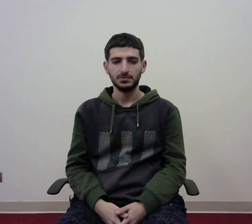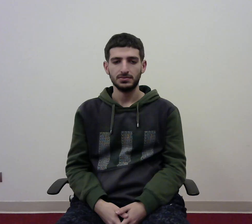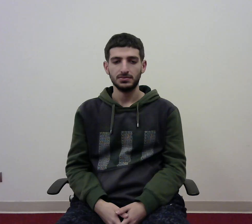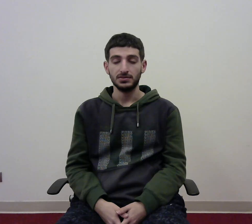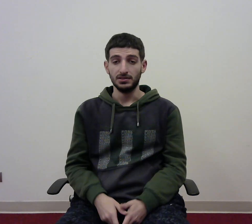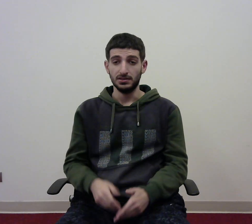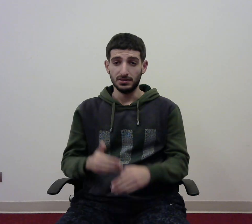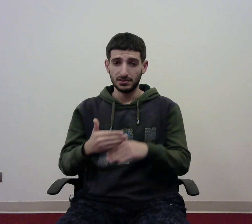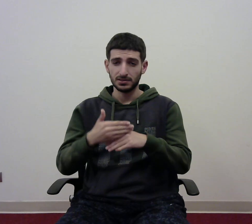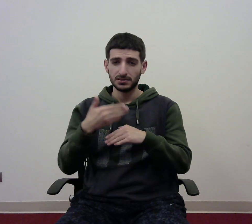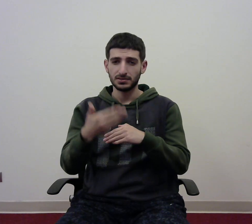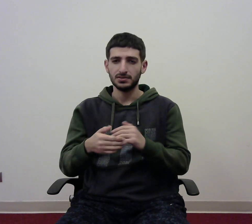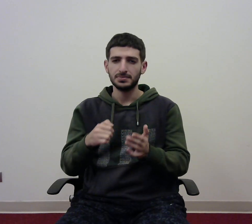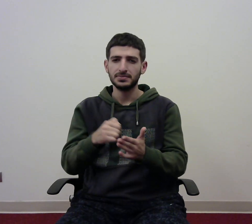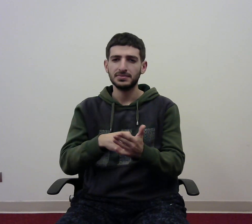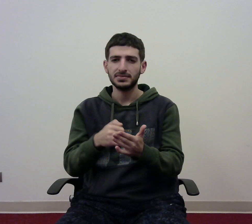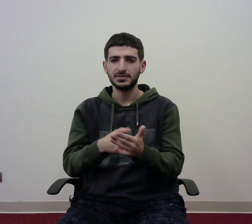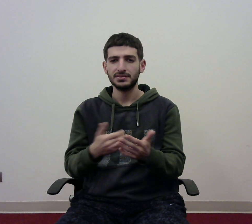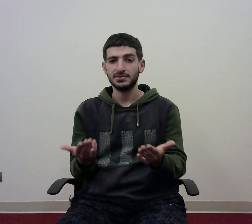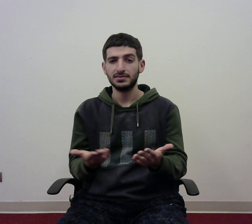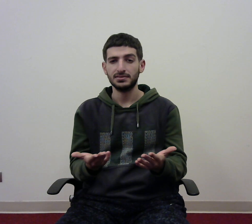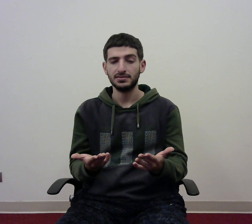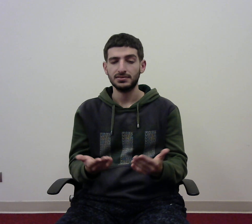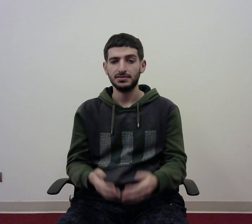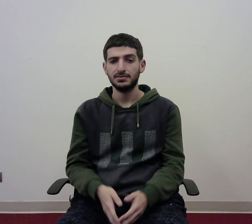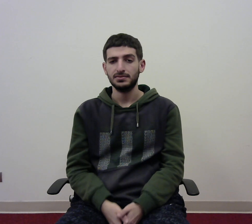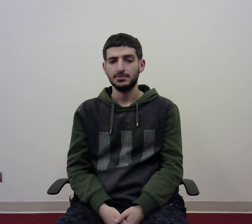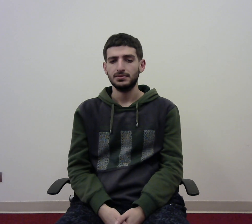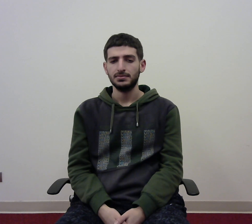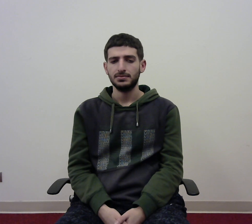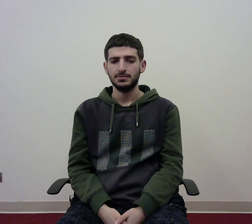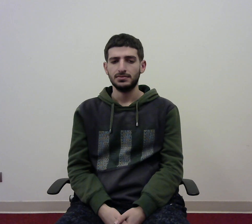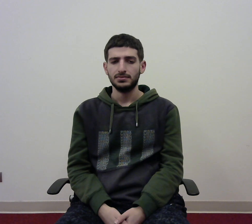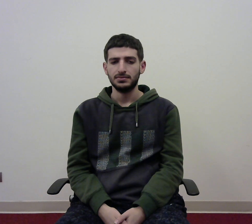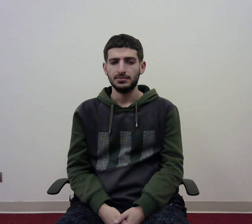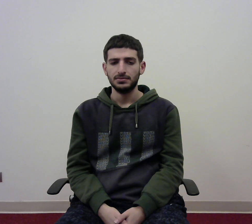Gecikməyinizin səbəbi nədir?